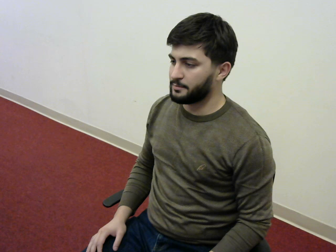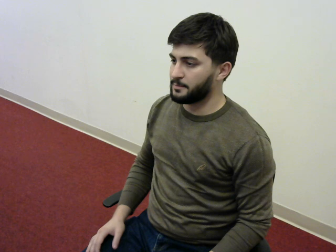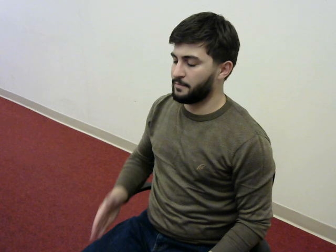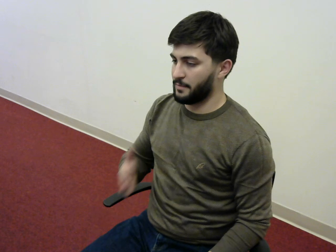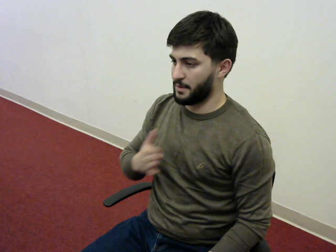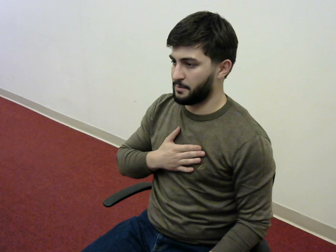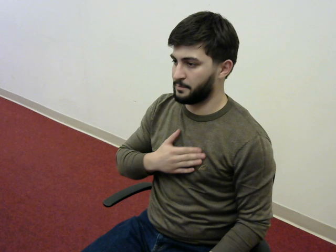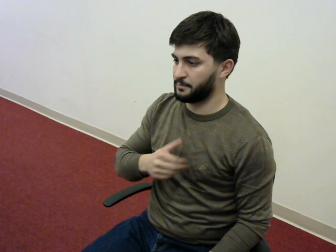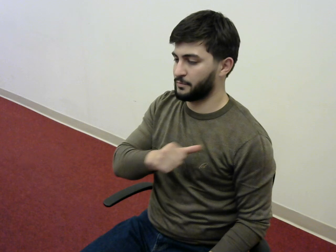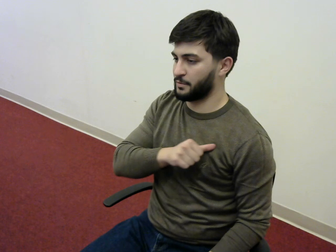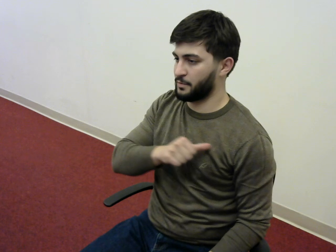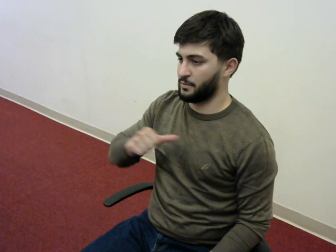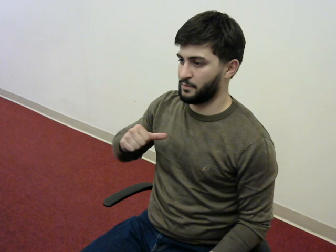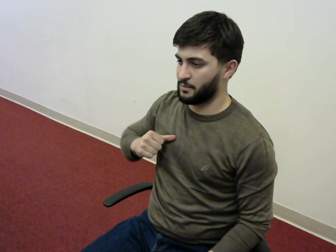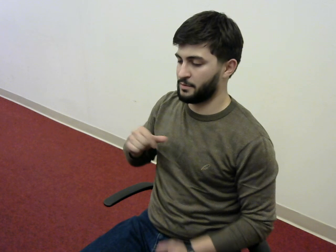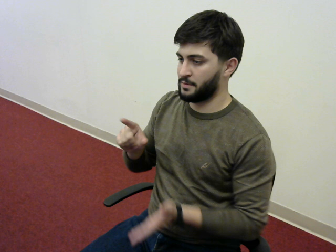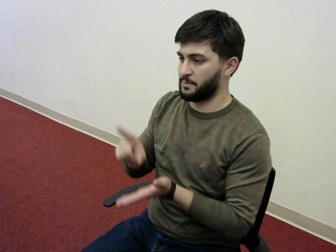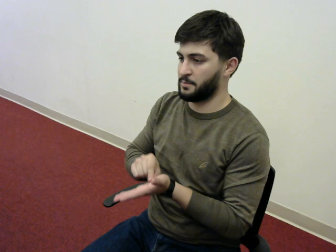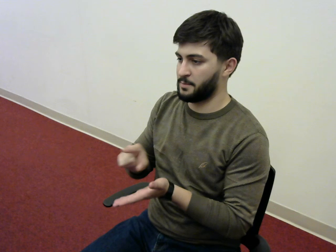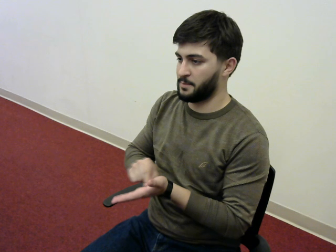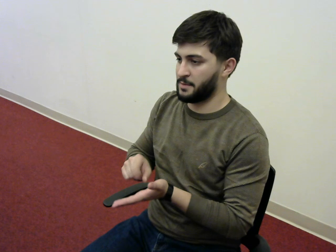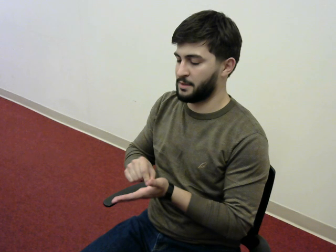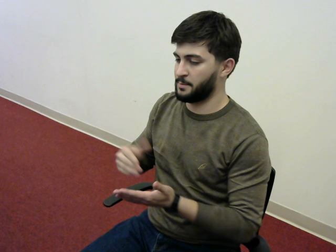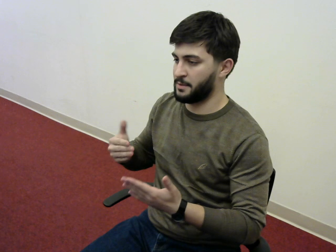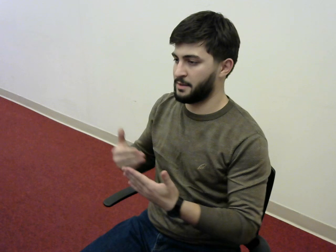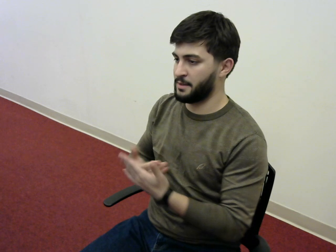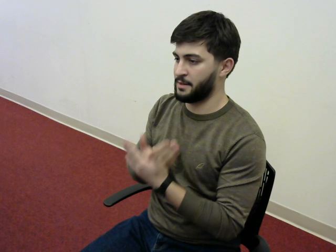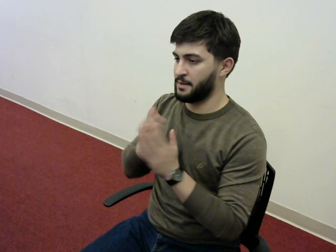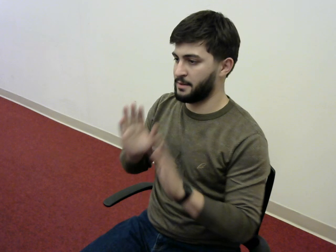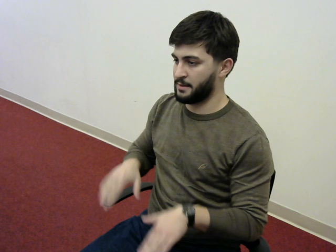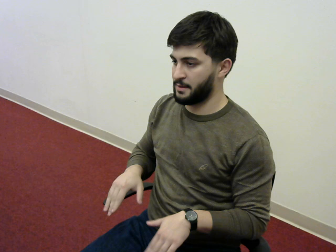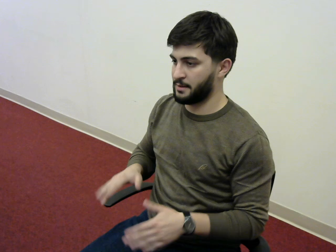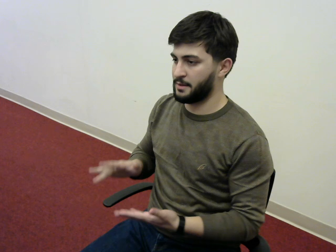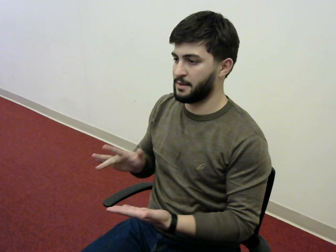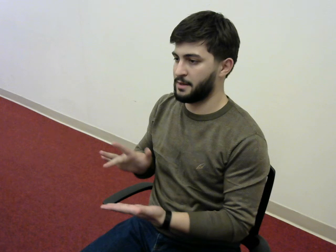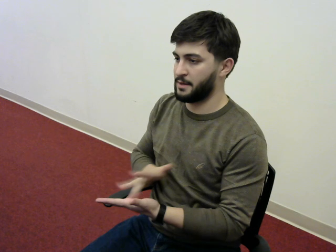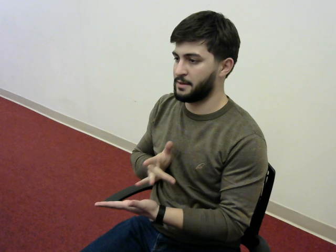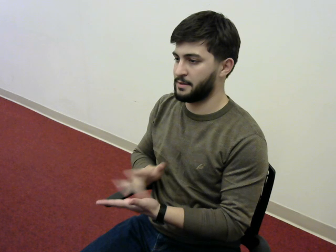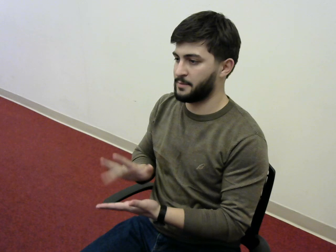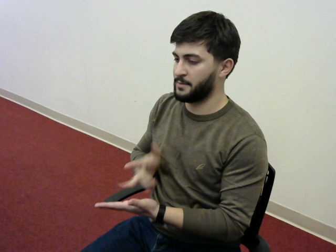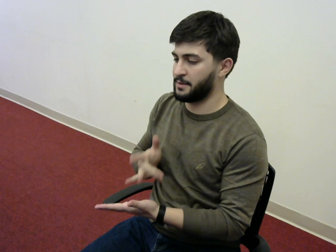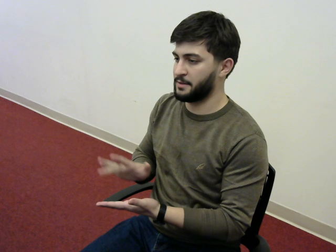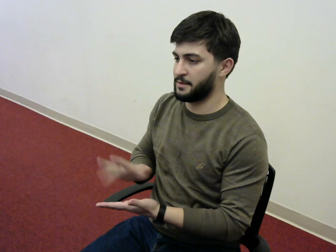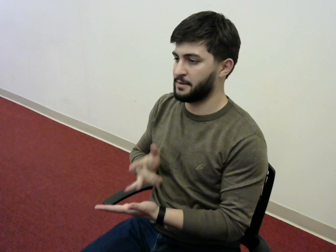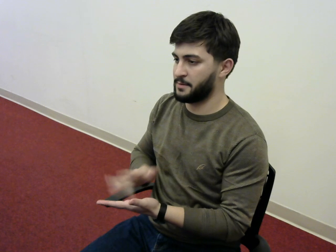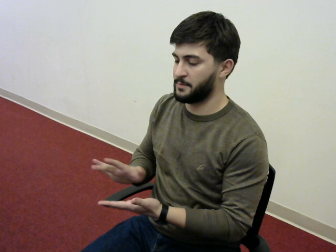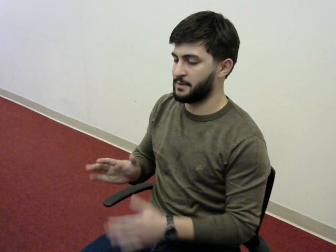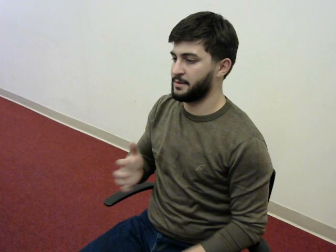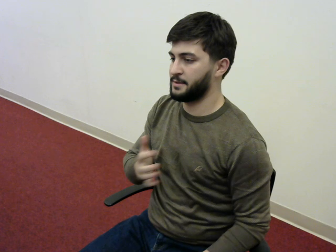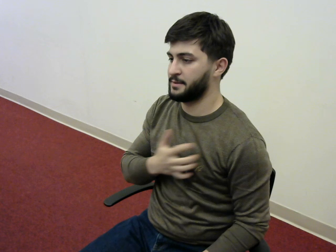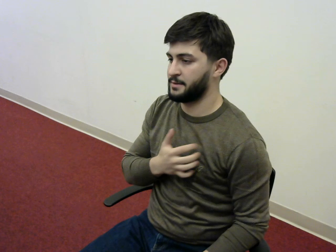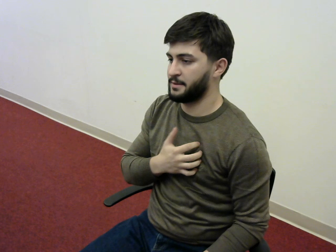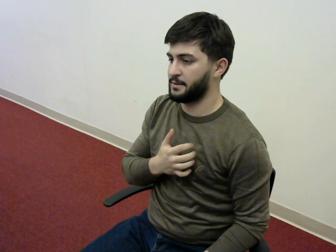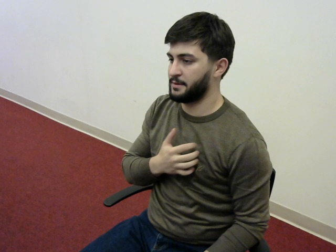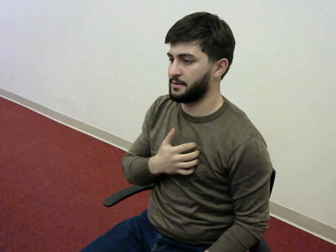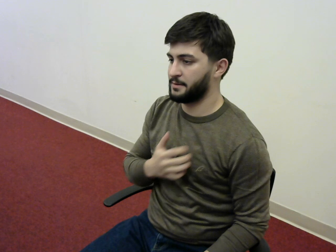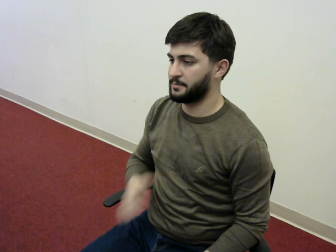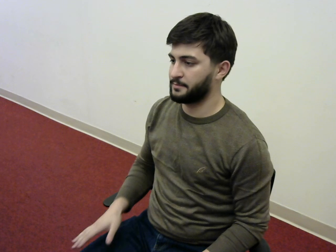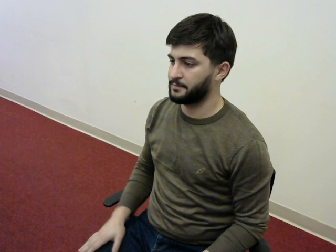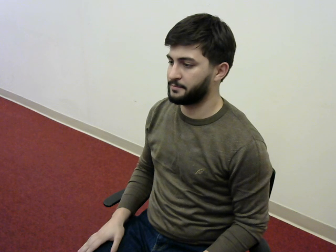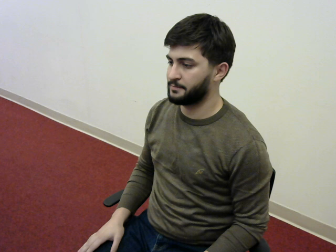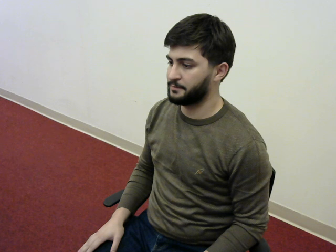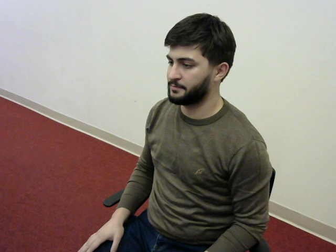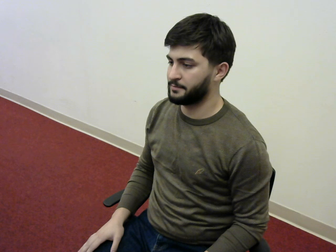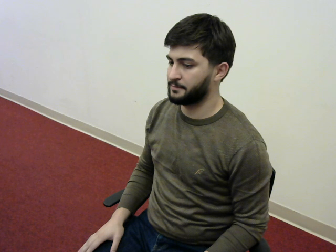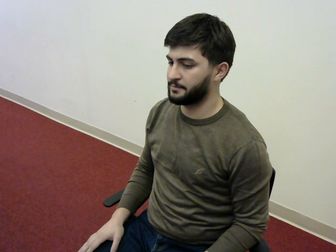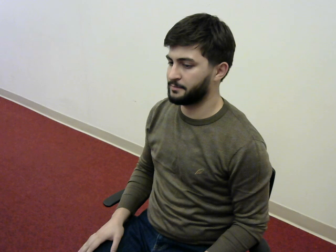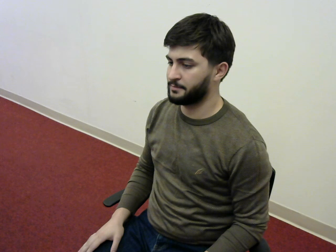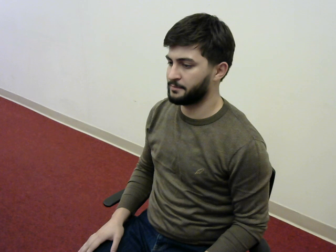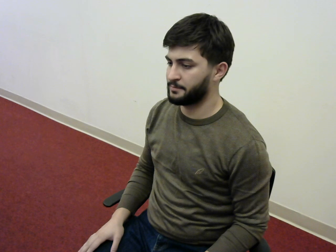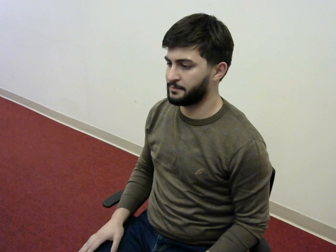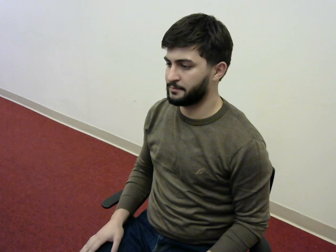Mən öz pensiyamı yenidən hesablatdırmaq istəyirəm